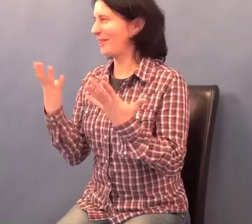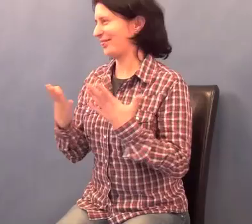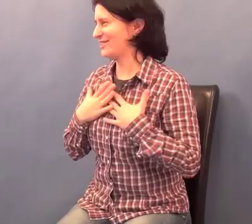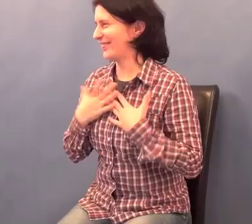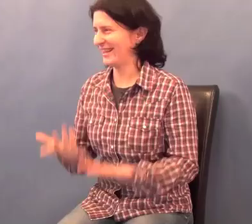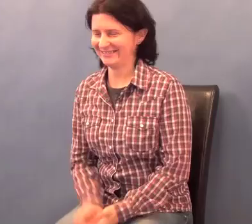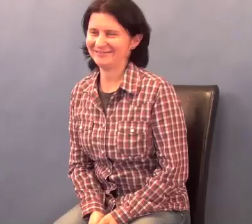Ten film jest romantyczny.